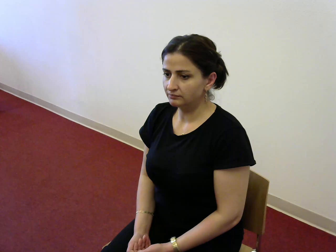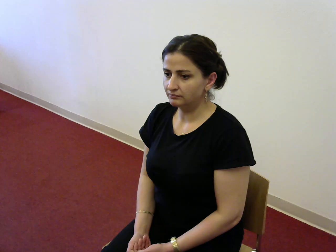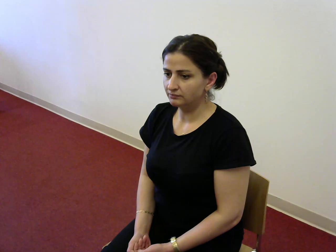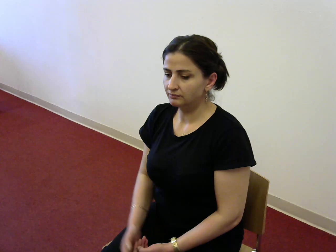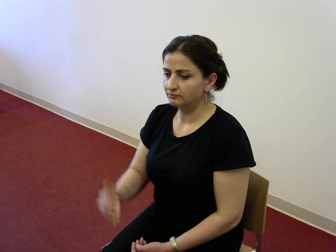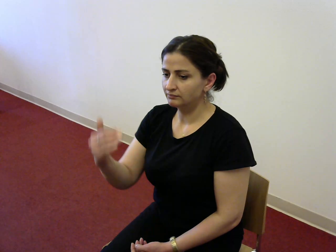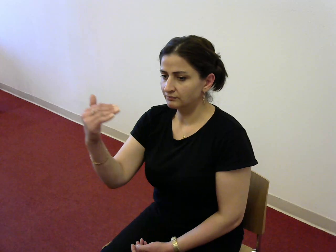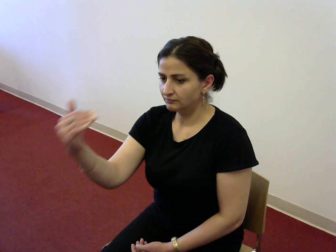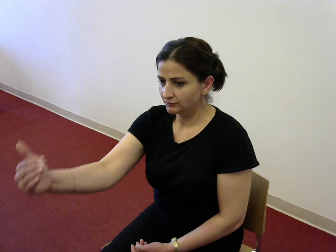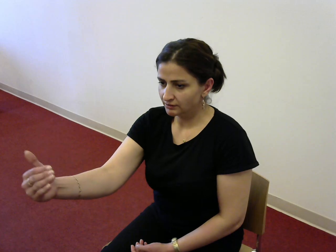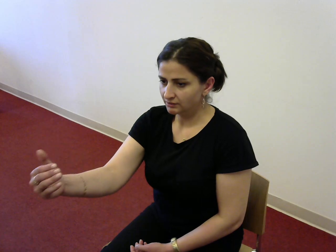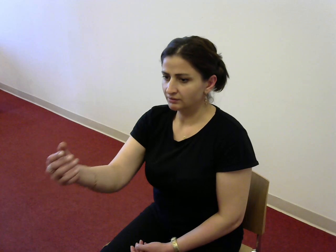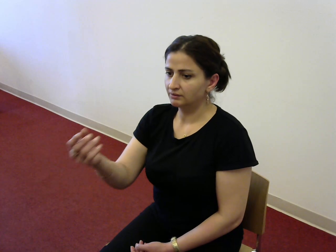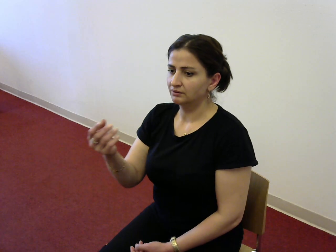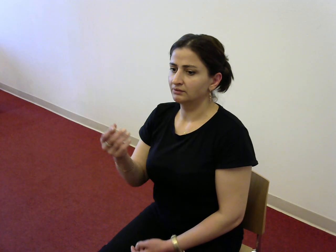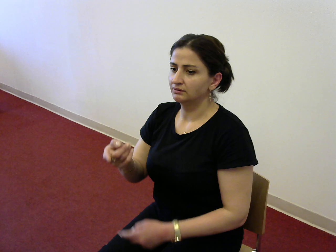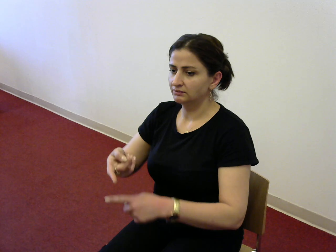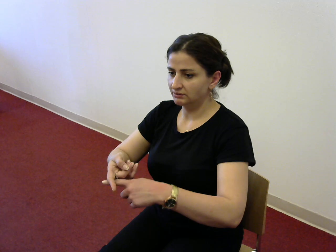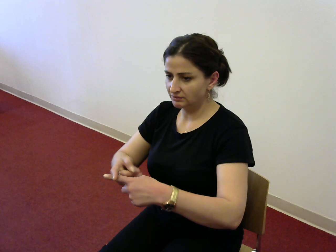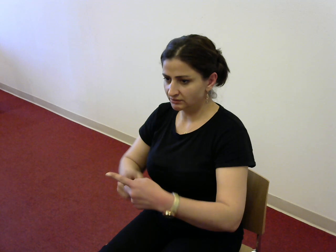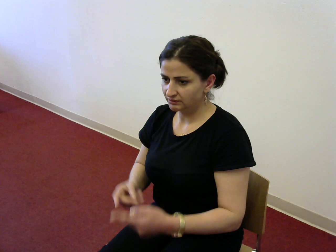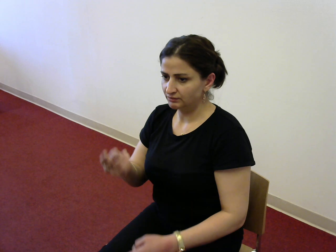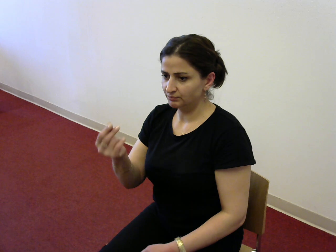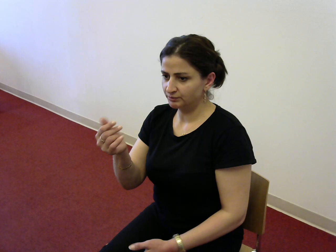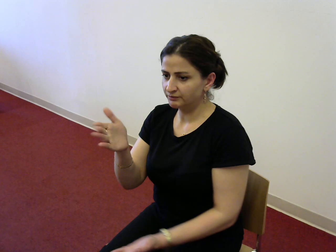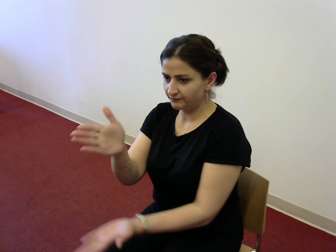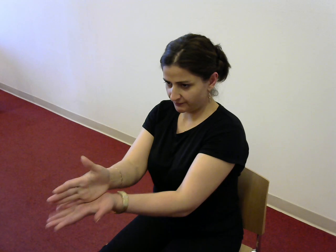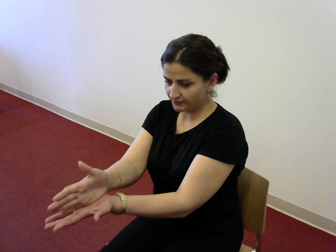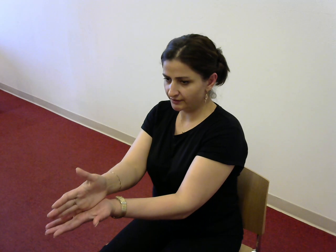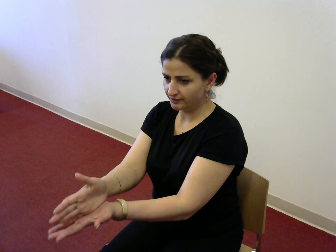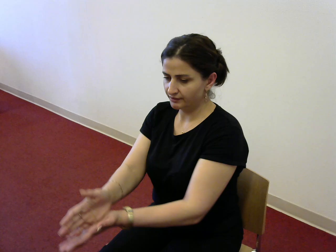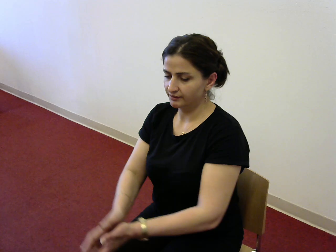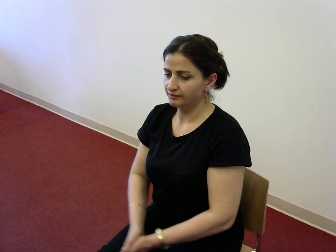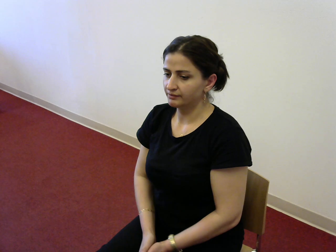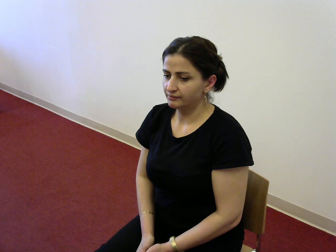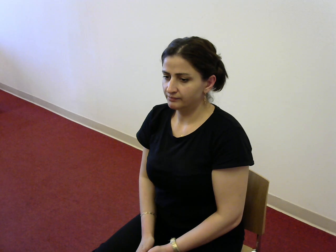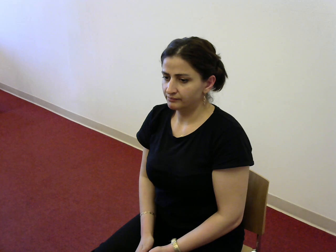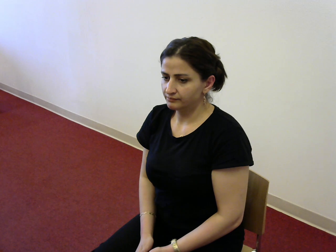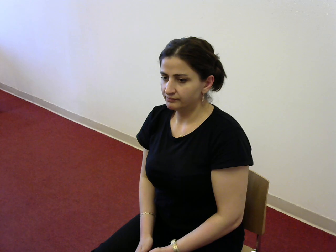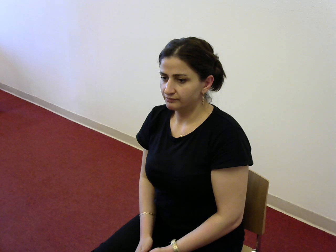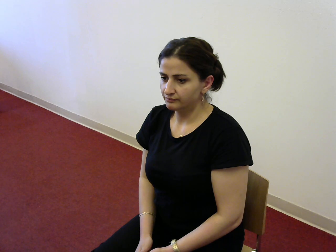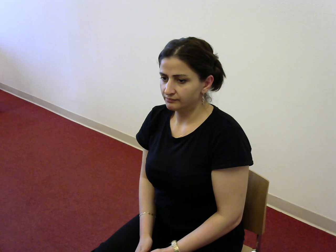Sizdə xırda pul varmı?